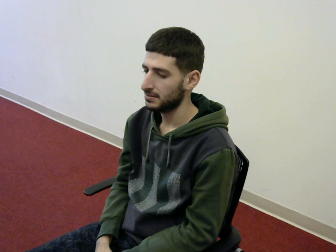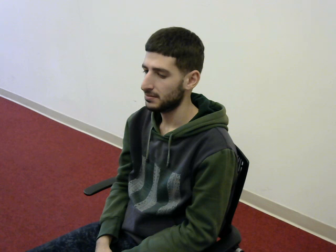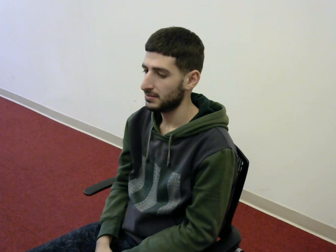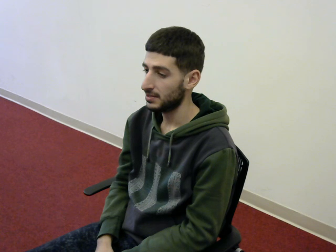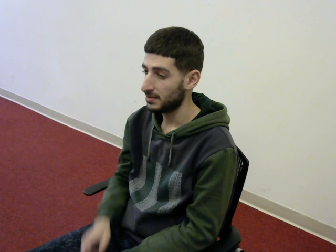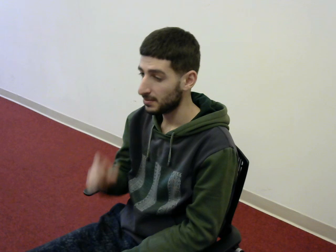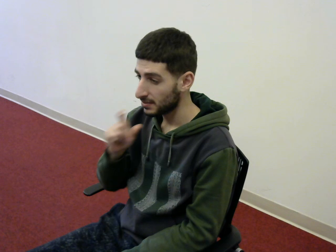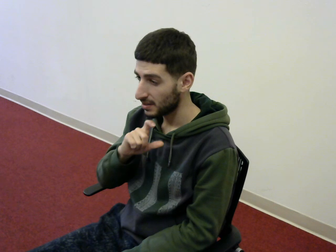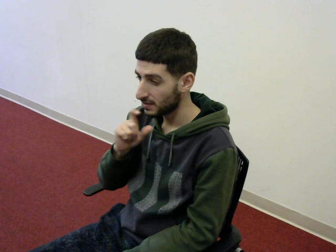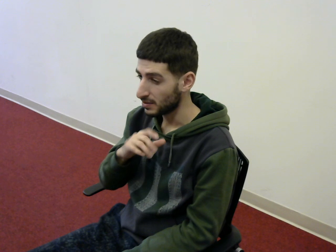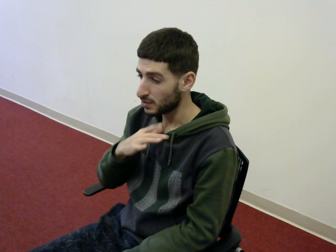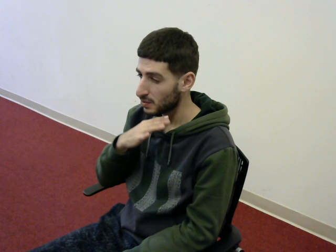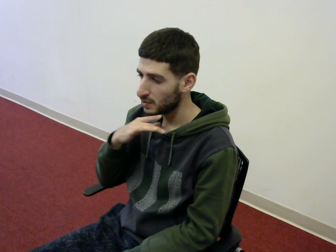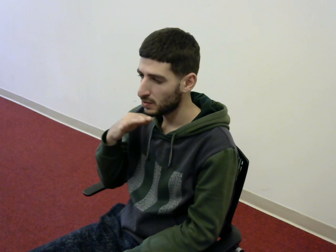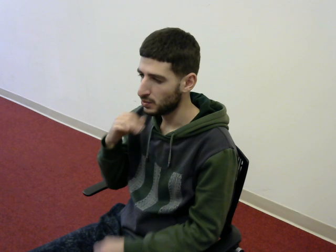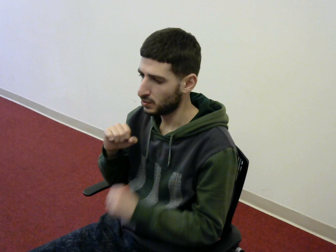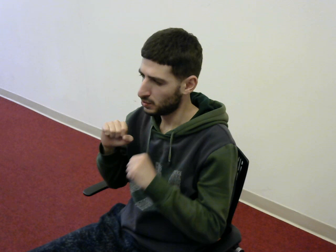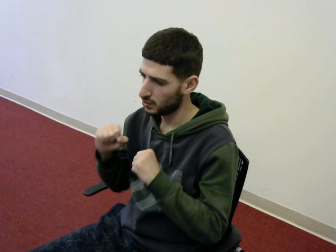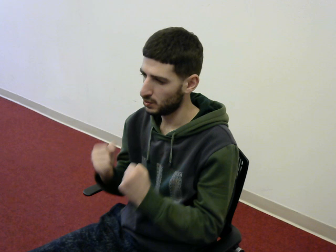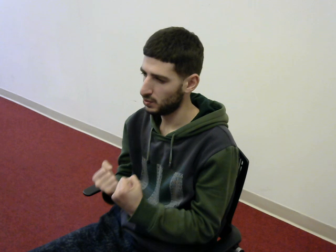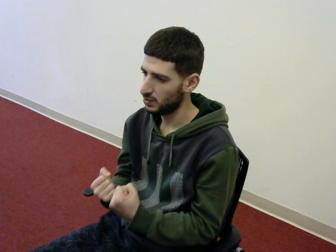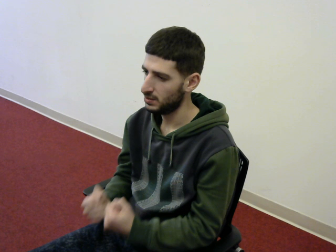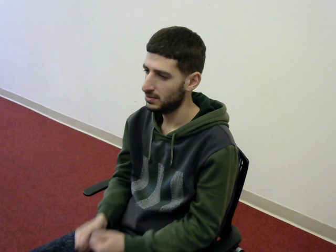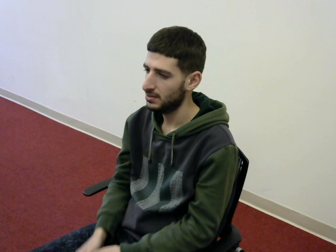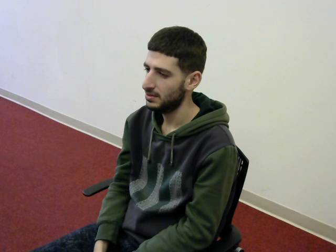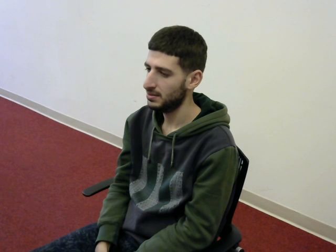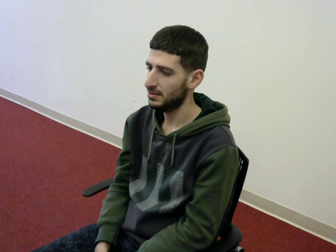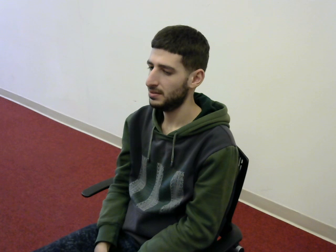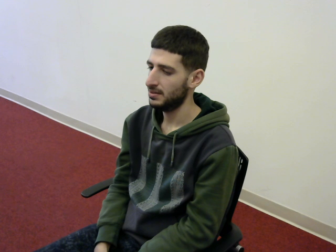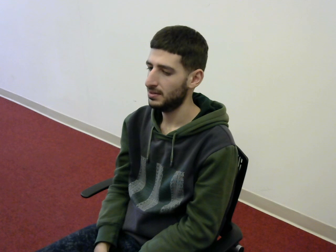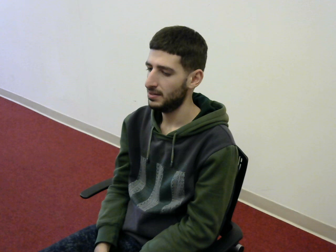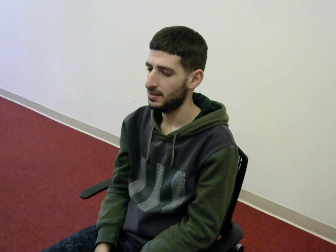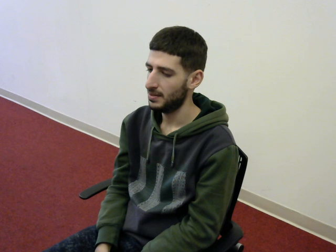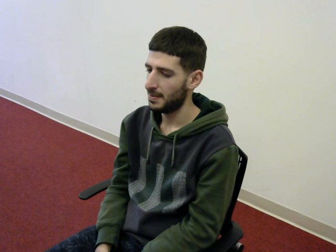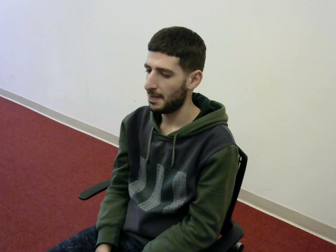Dondurma çox soyuqdur